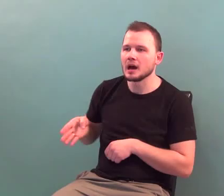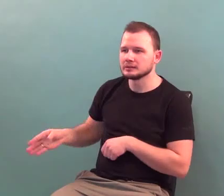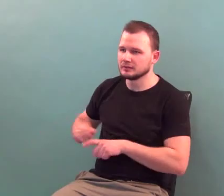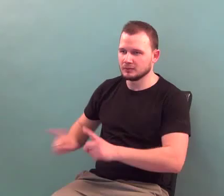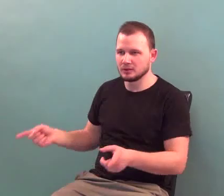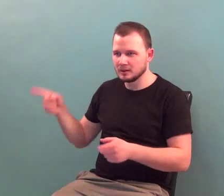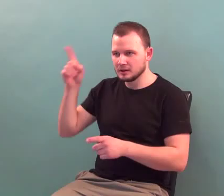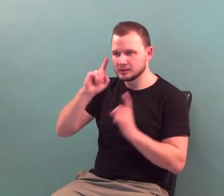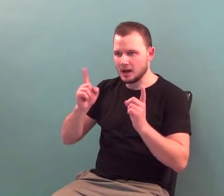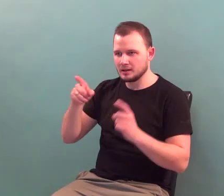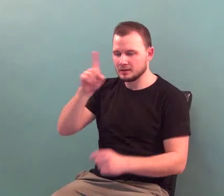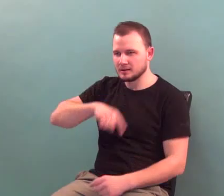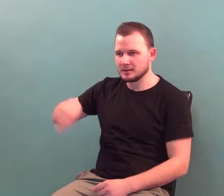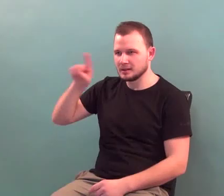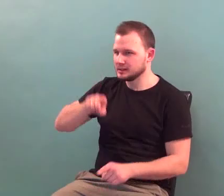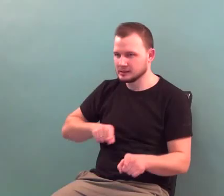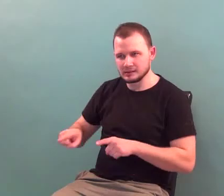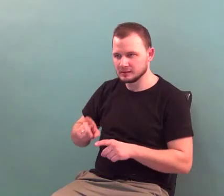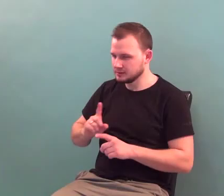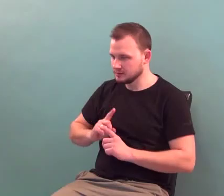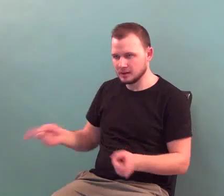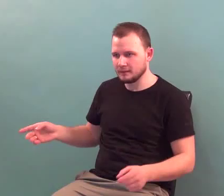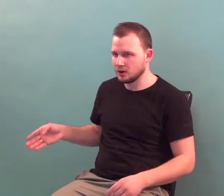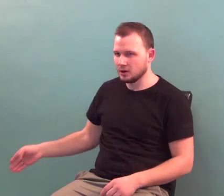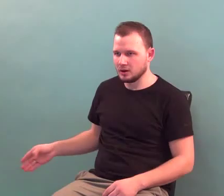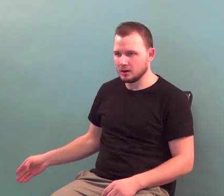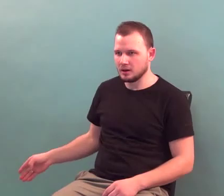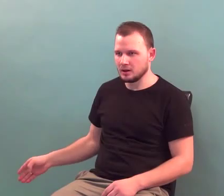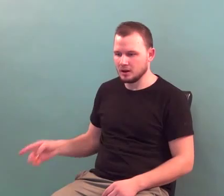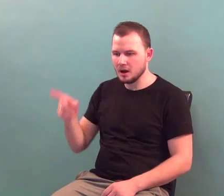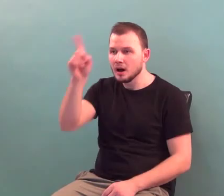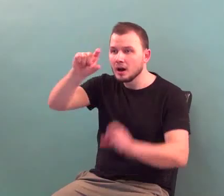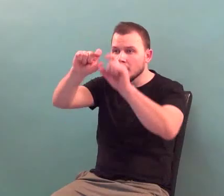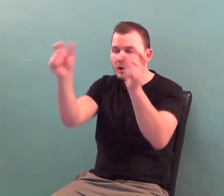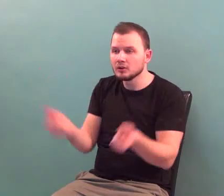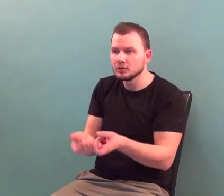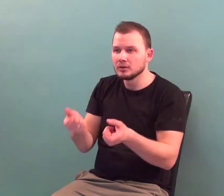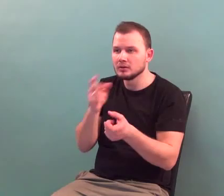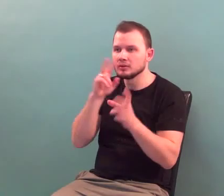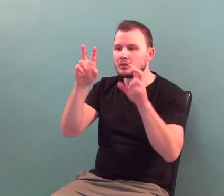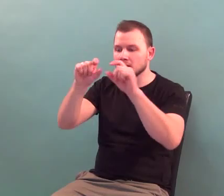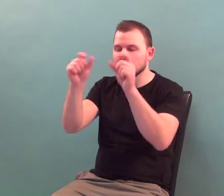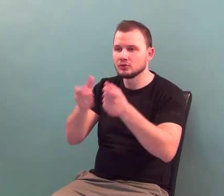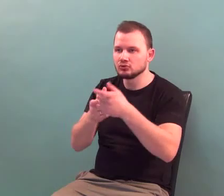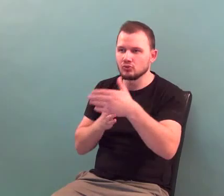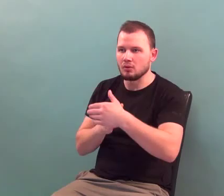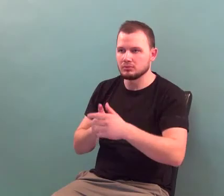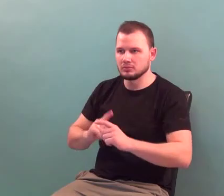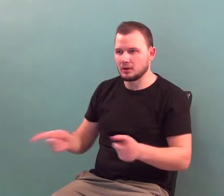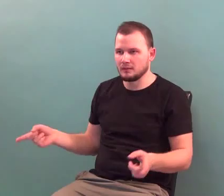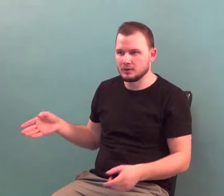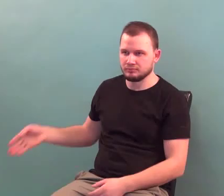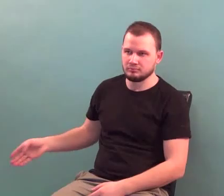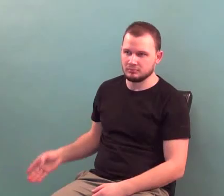Nie wolno piłować, ponieważ jest czerwone koło, czyli to jest znak zakazu.